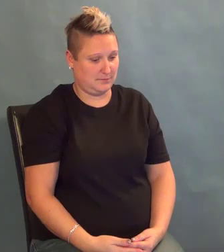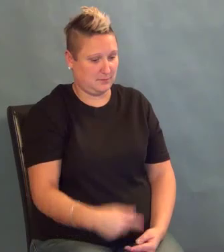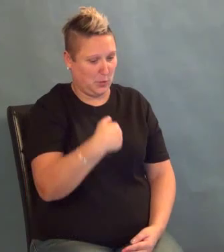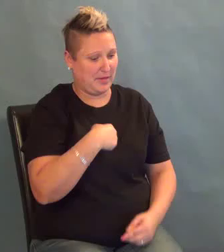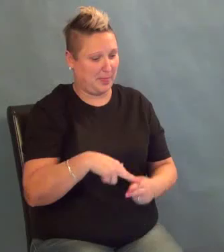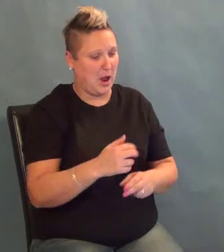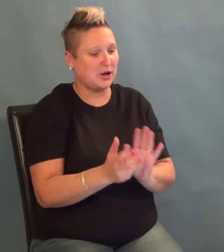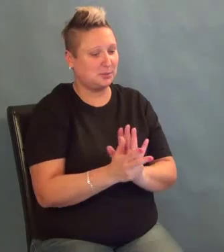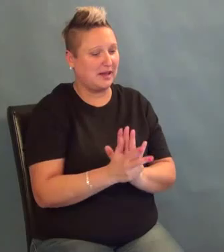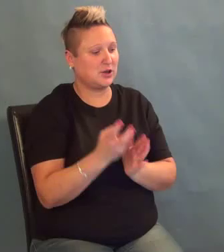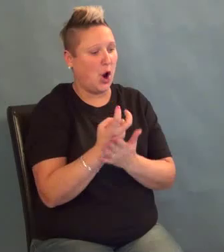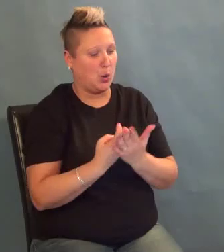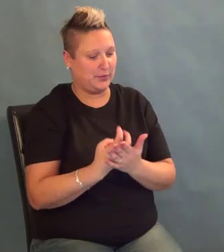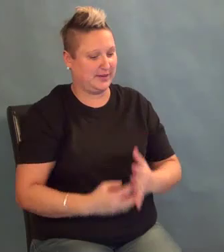Można przyjść do mnie osiemnastego lutego.